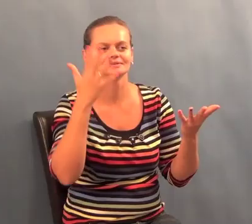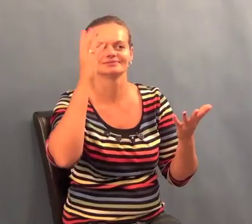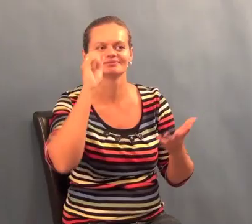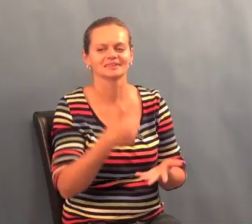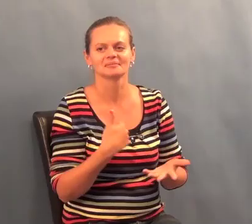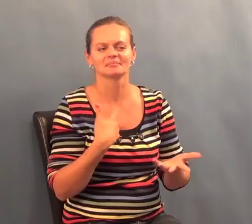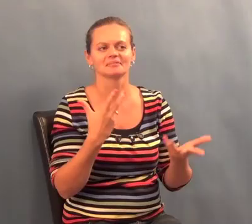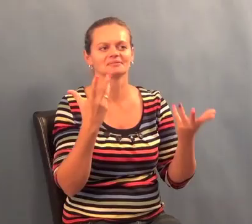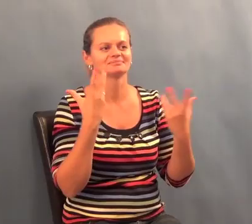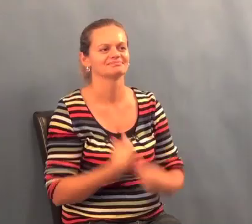"- No to ulżyło mi, że się nic nie stało."